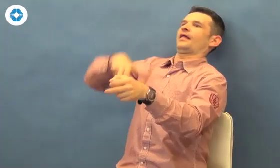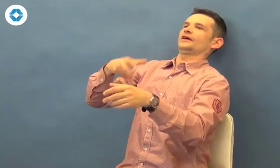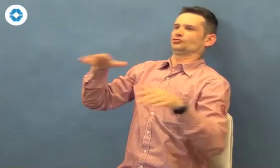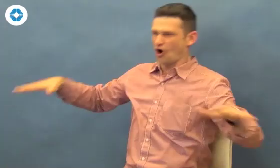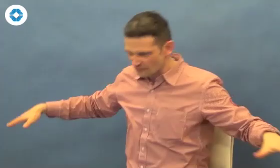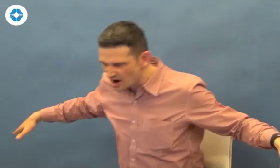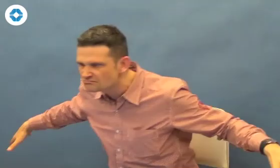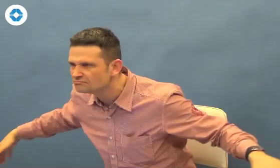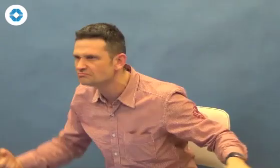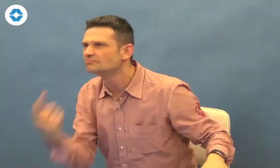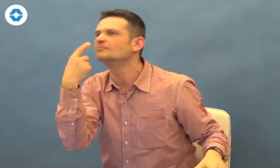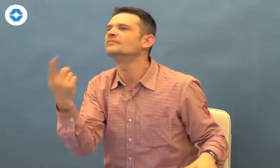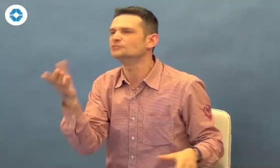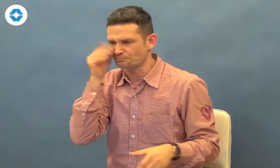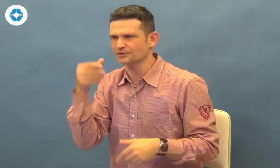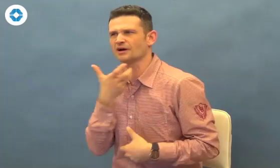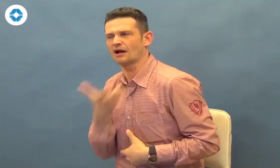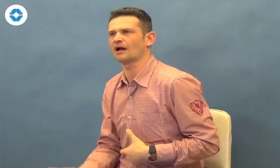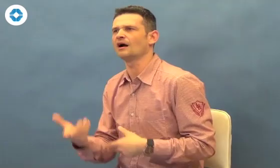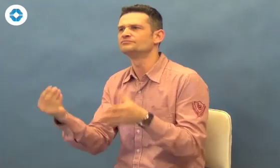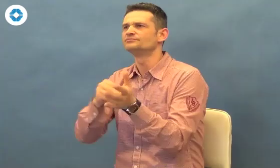Sowa rozpostarła skrzydła i była zła, że ktoś ją budzi ze snu.